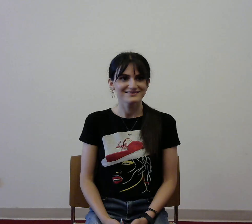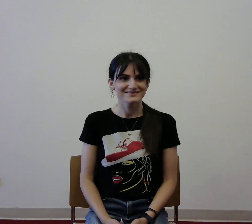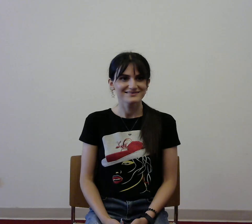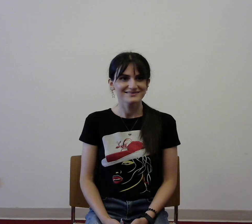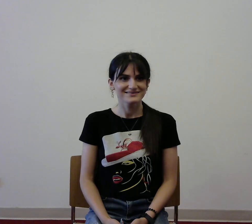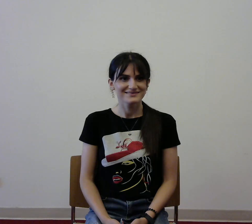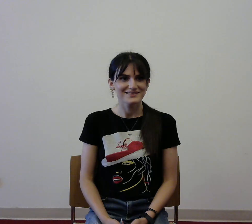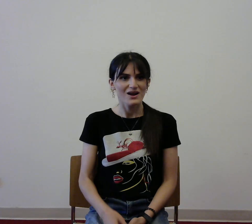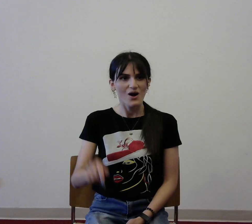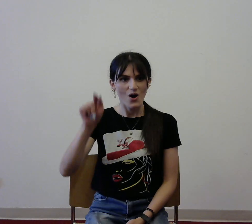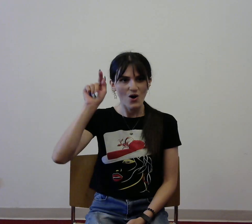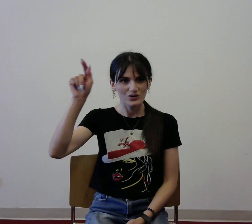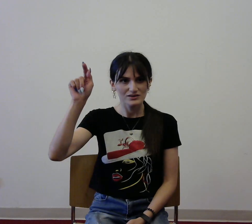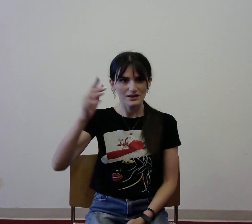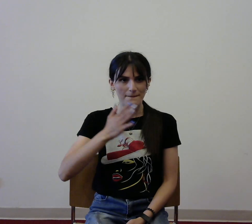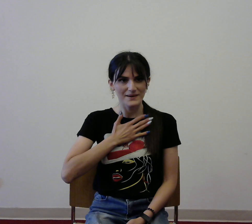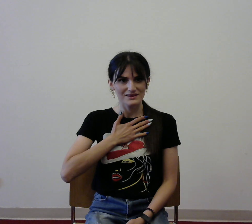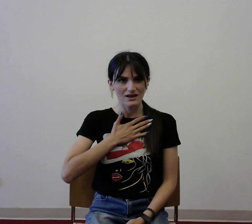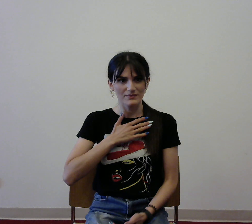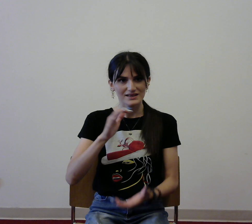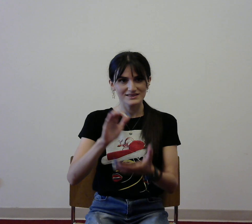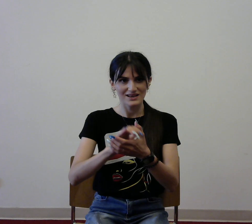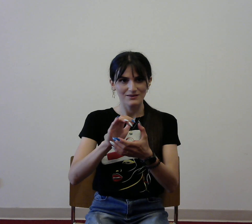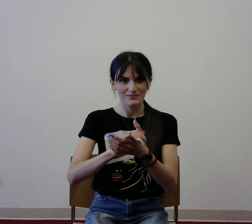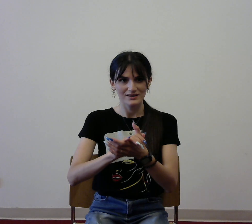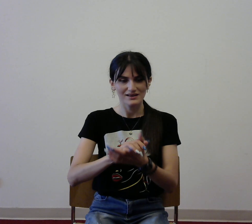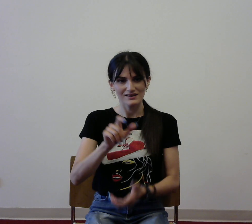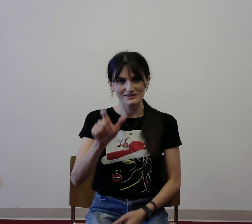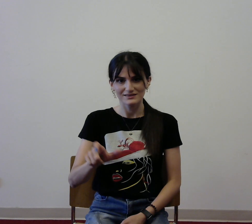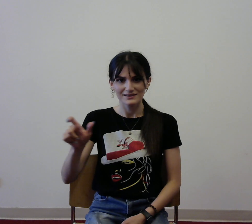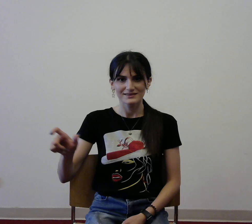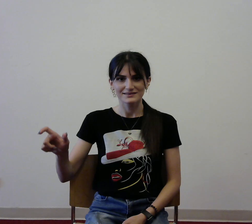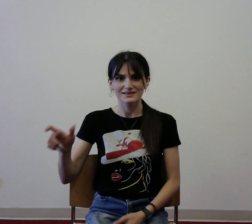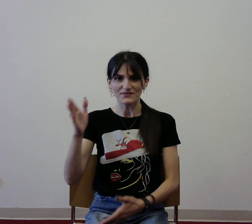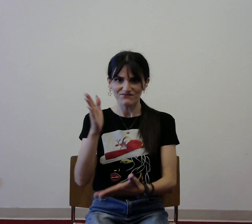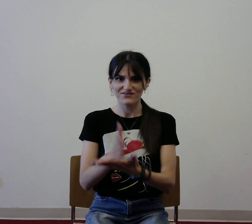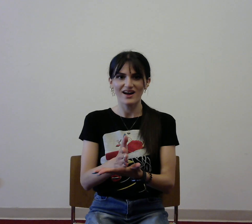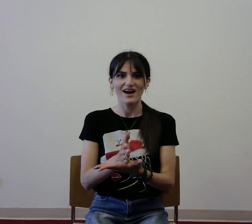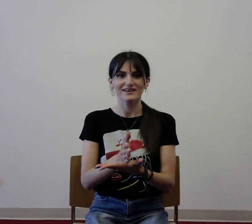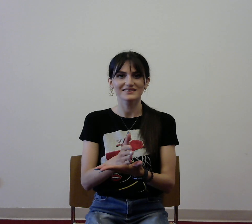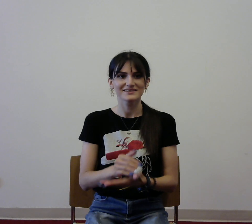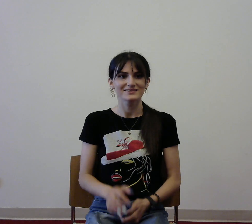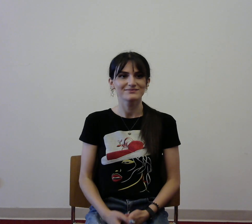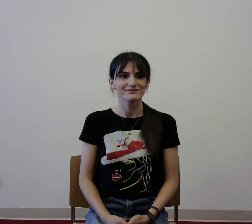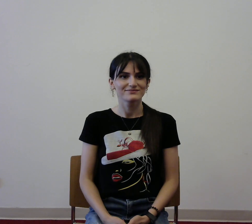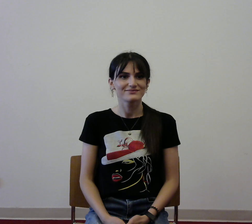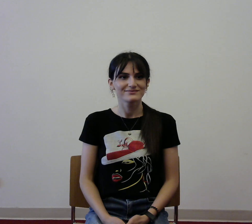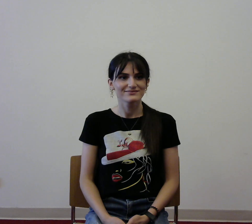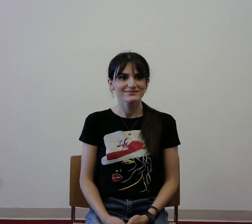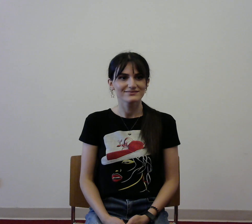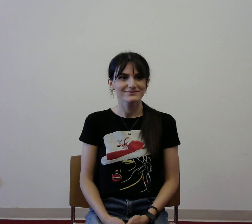Orda mənim tanıdığım insanlar var